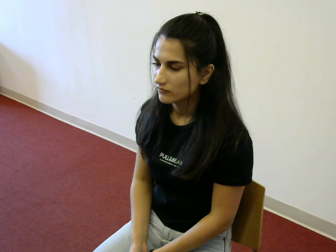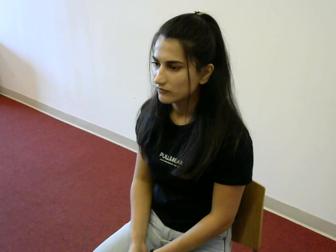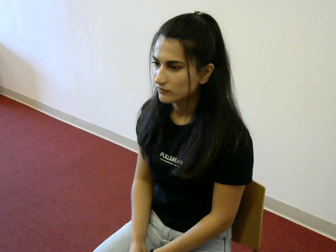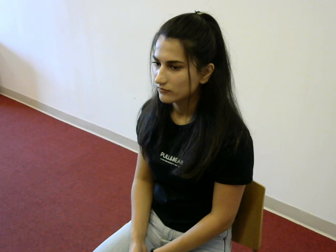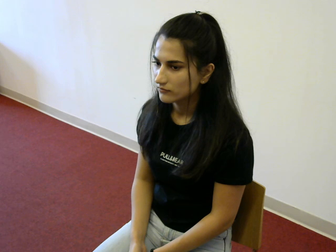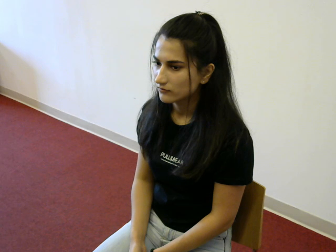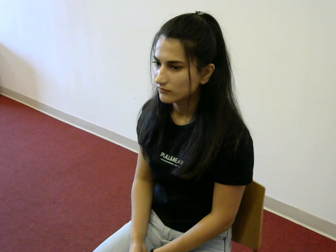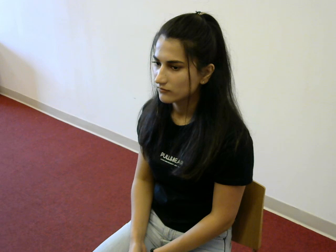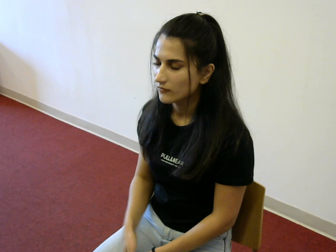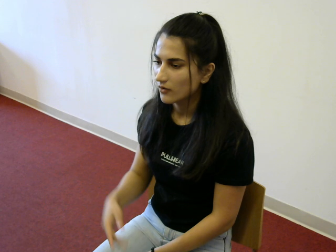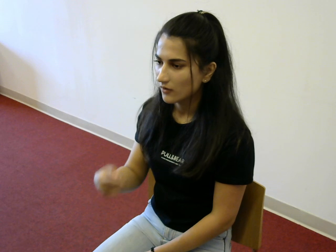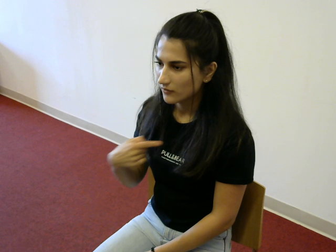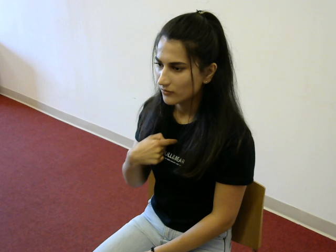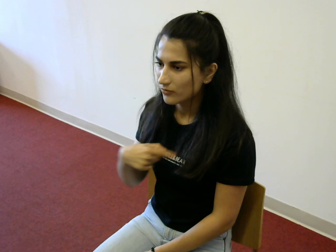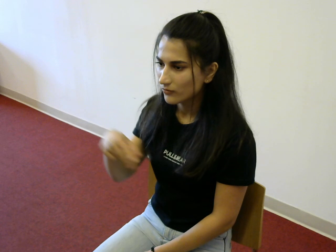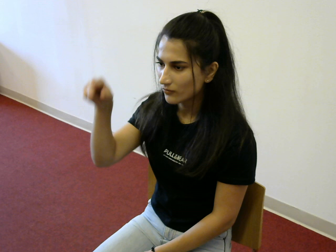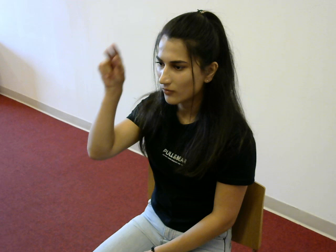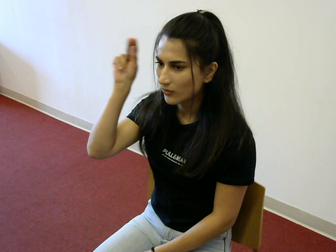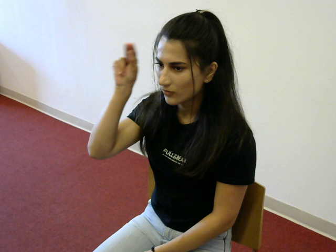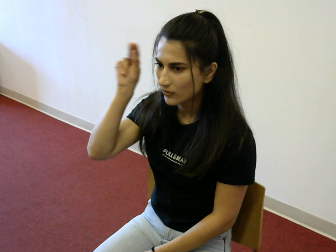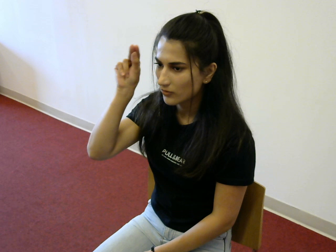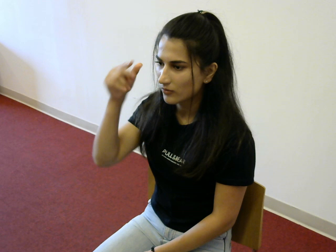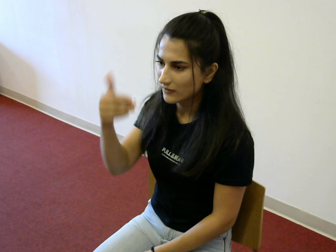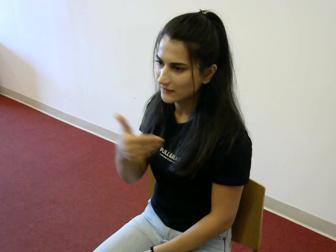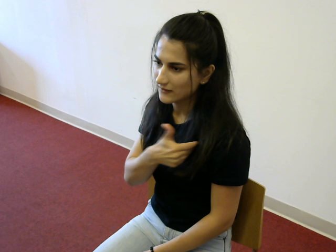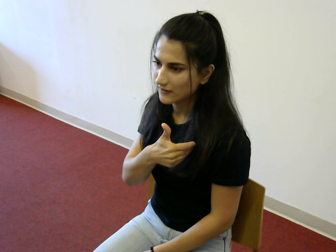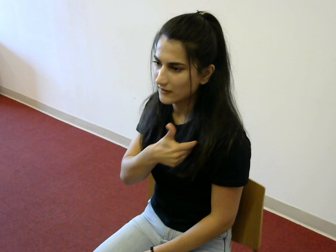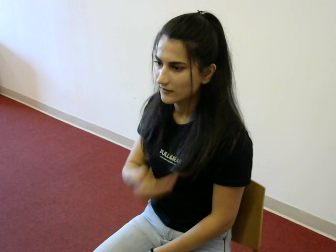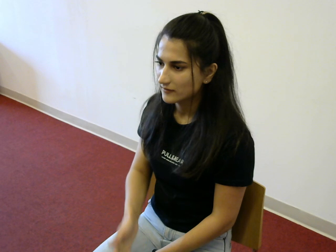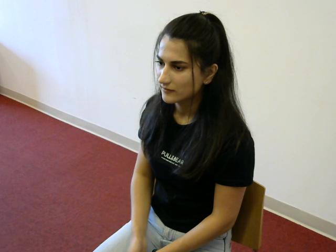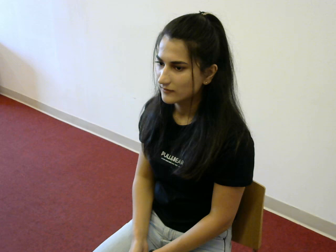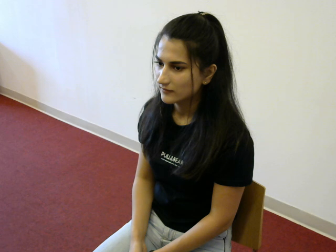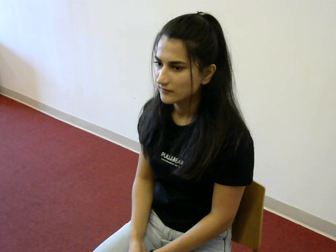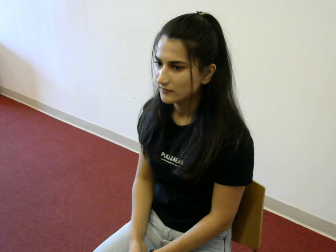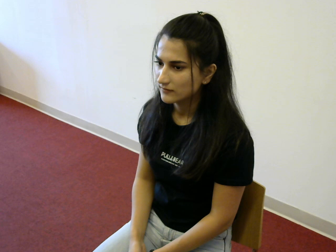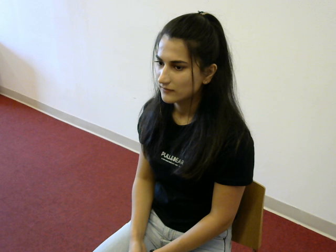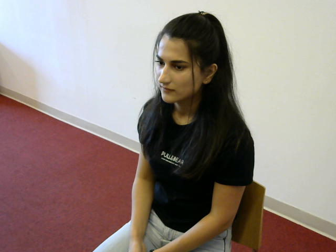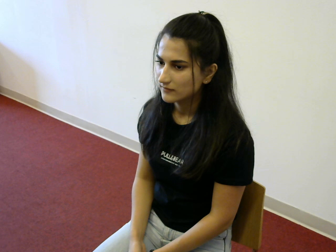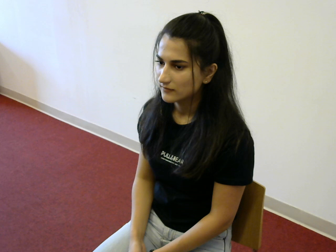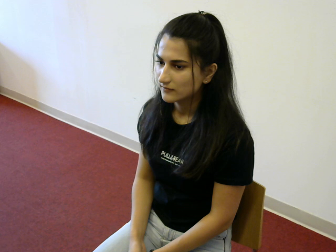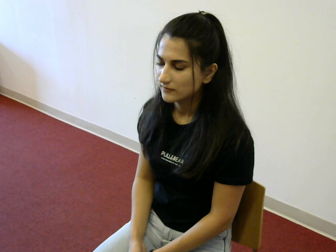Mən öyrənmək istəyirəm